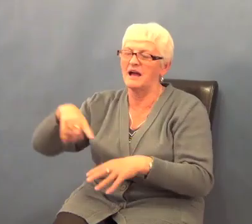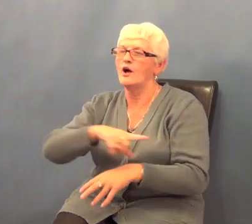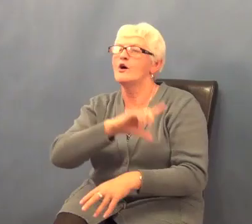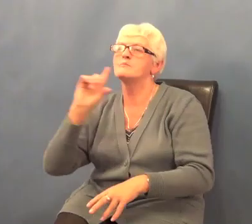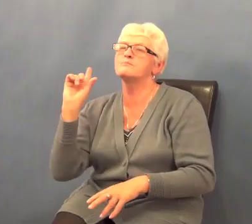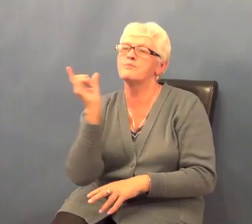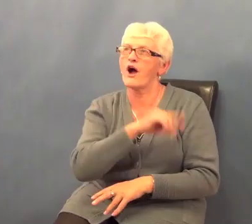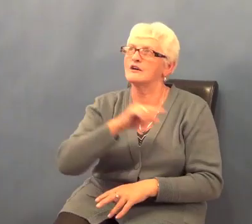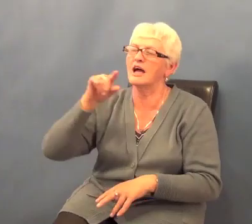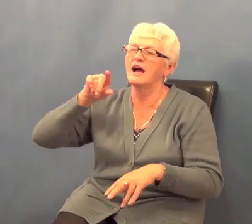Ten ktoś wychodzi.